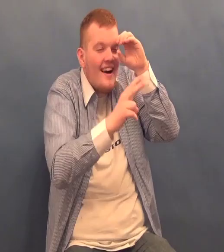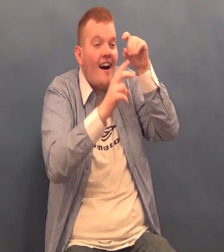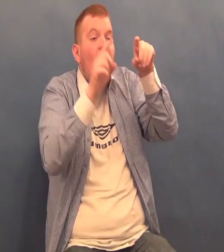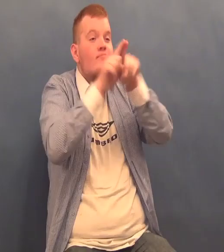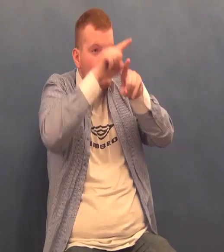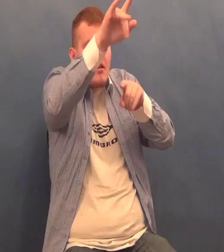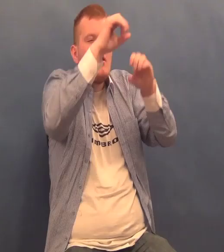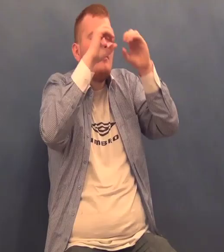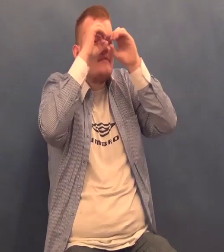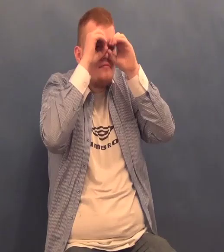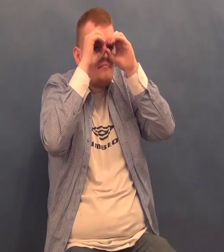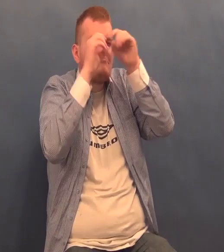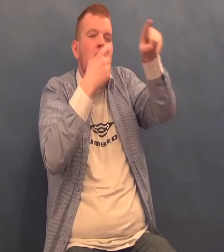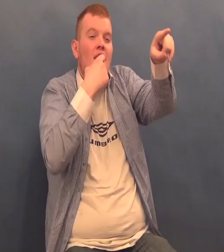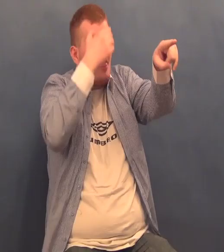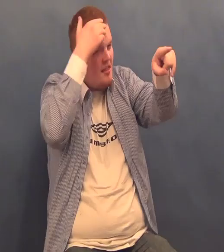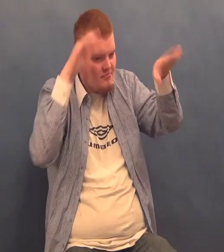I z naprzeciwka ptaszek też patrzy przez lornetkę, ale nie jest niczego świadomy.